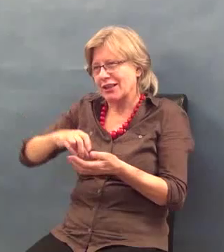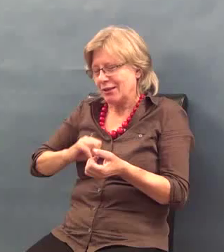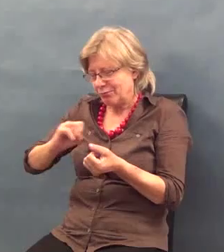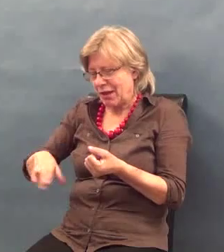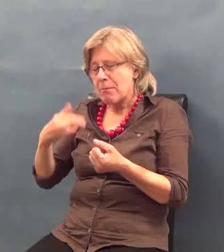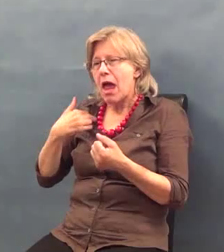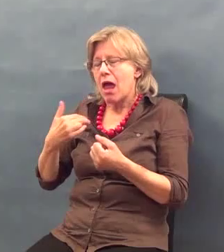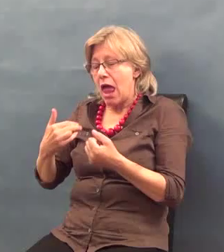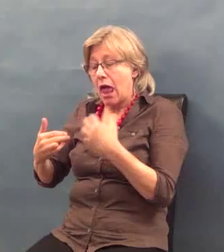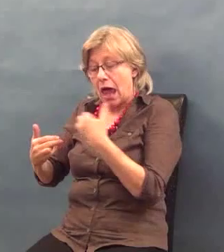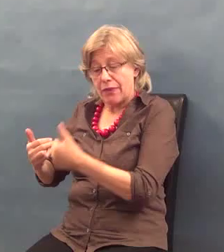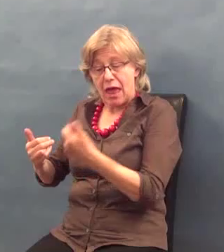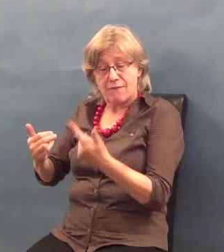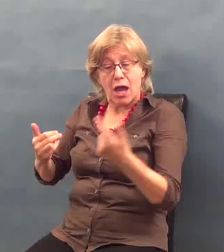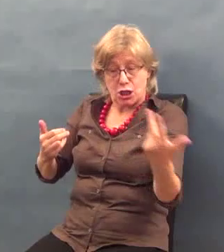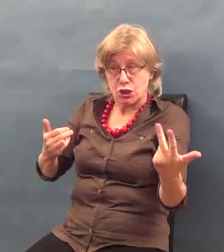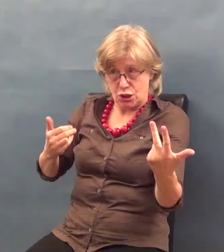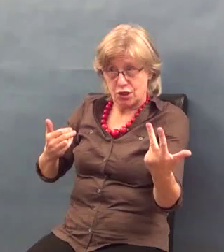Były trzy kosze.